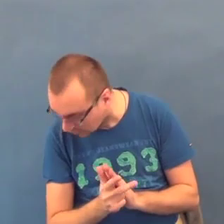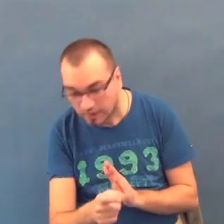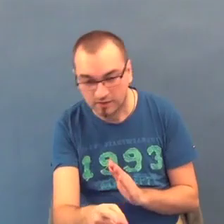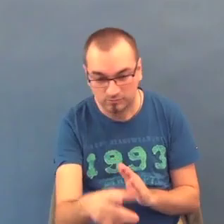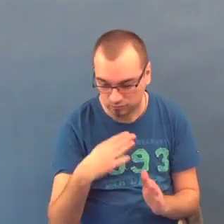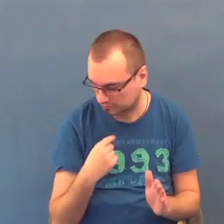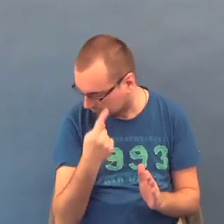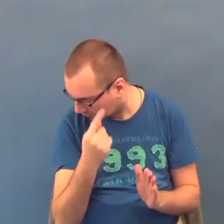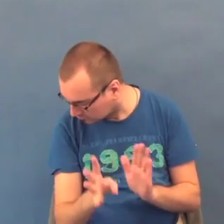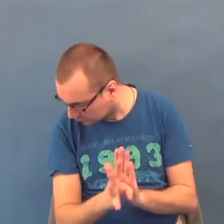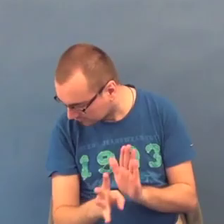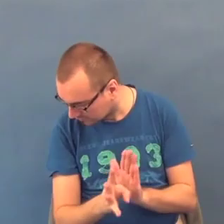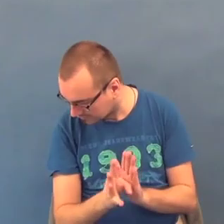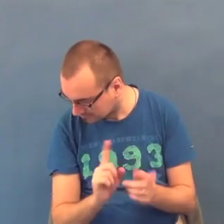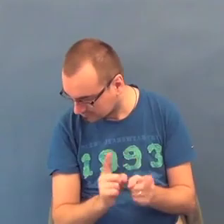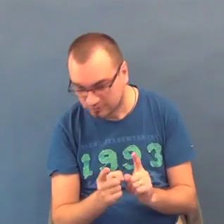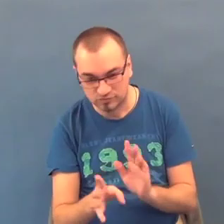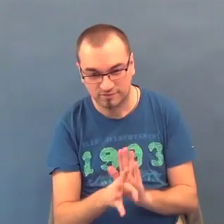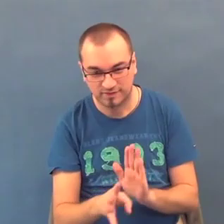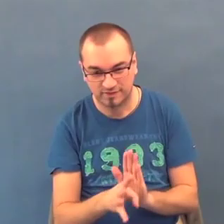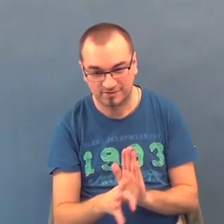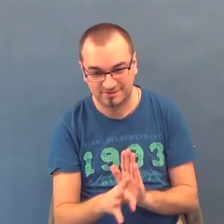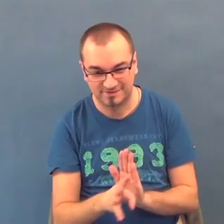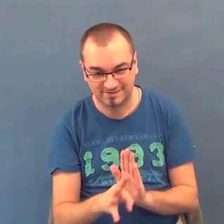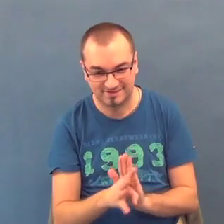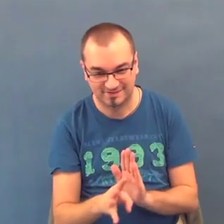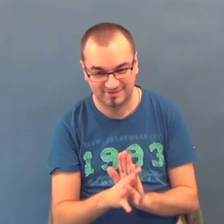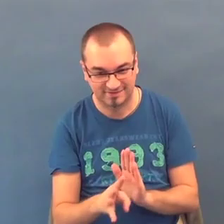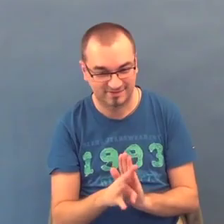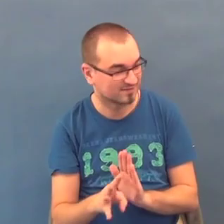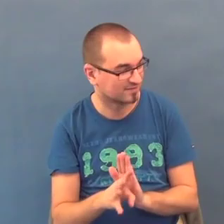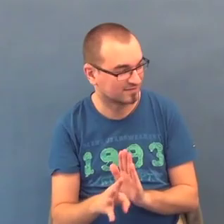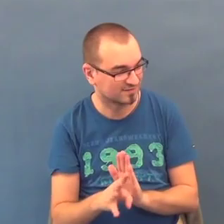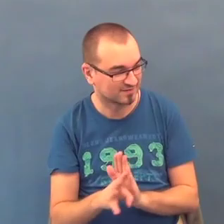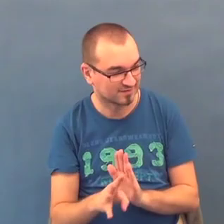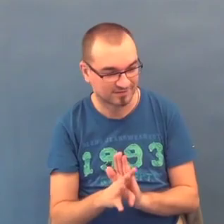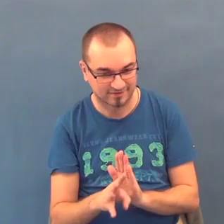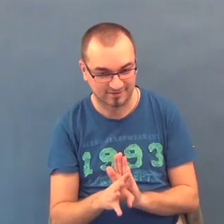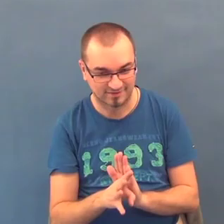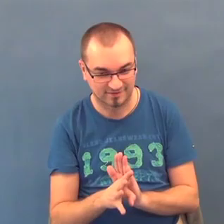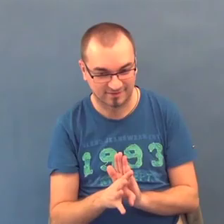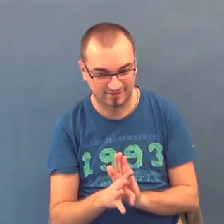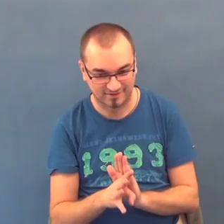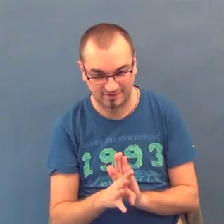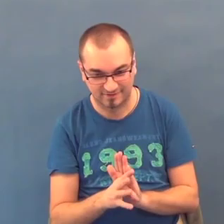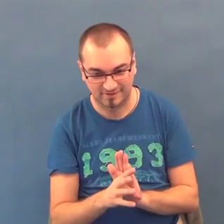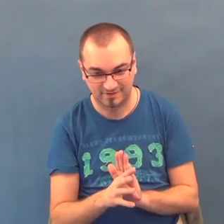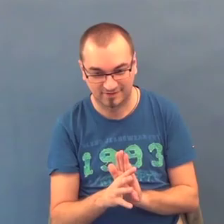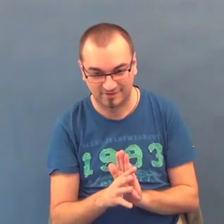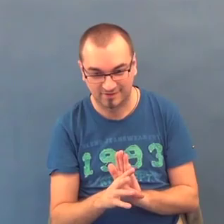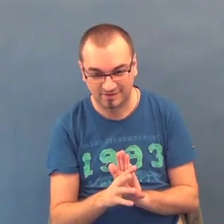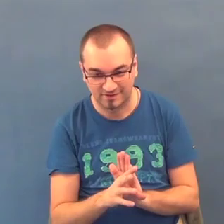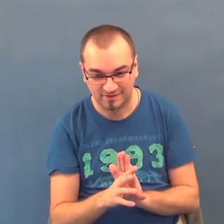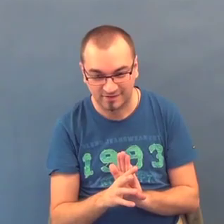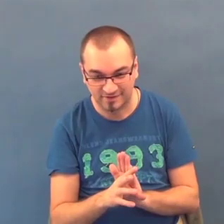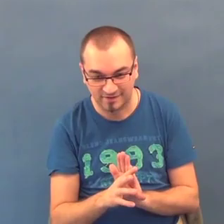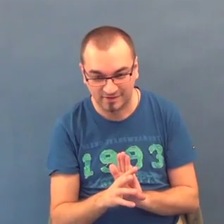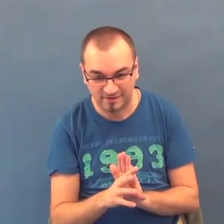Możemy się spotkać o dziewiętnastej.